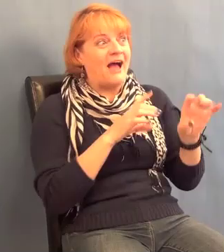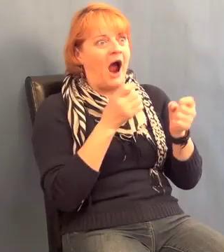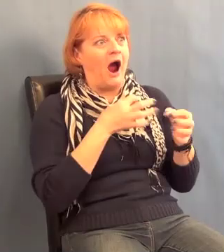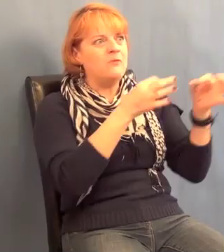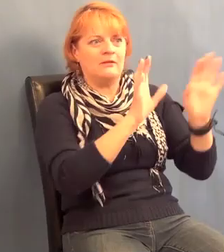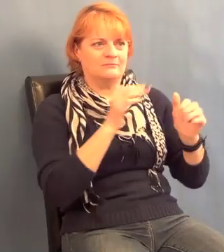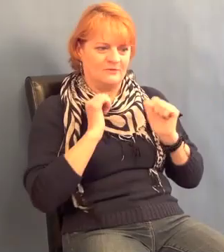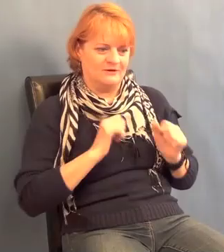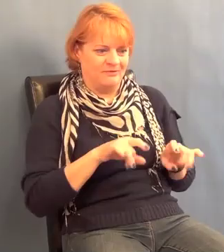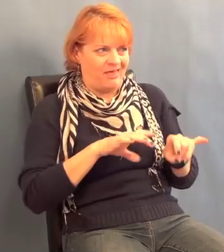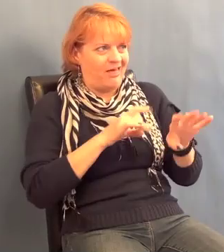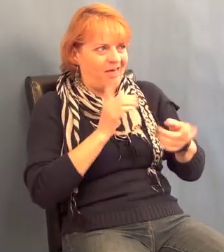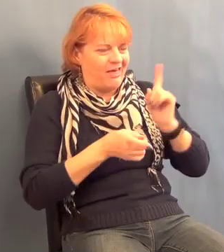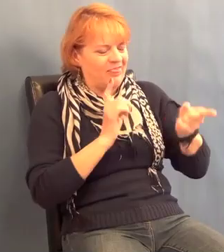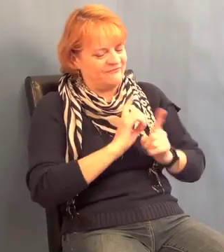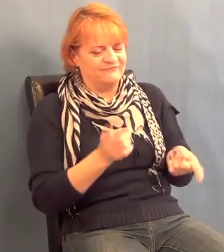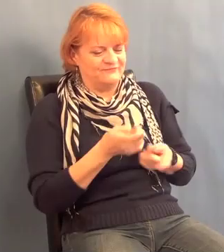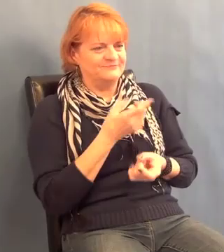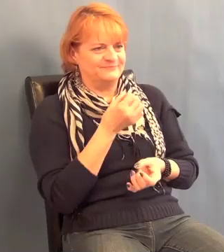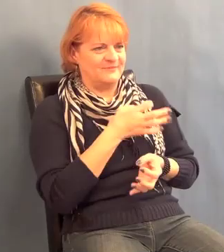Nie wolno szybko biegać w pobliżu jezdni, po której jeżdżą samochody.